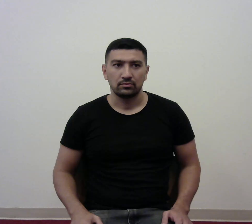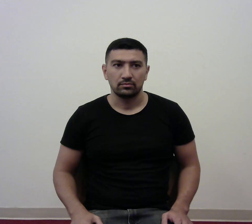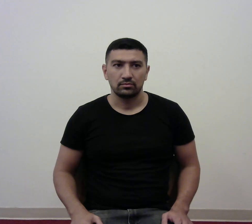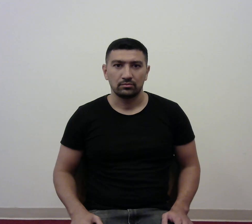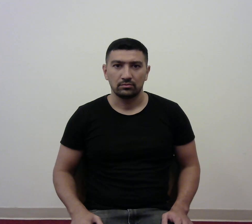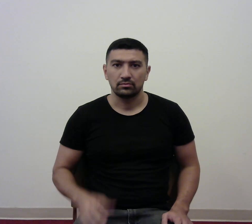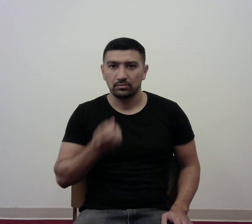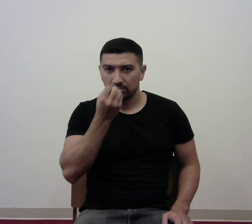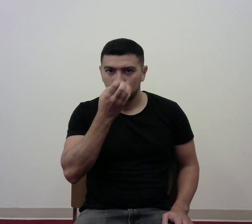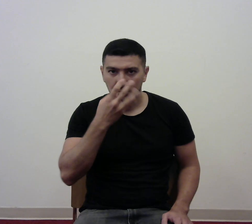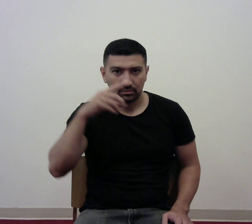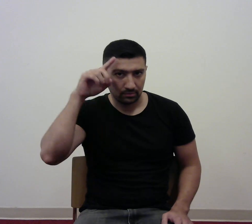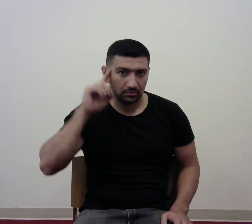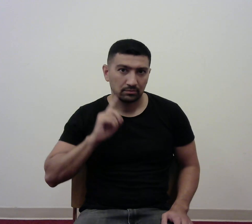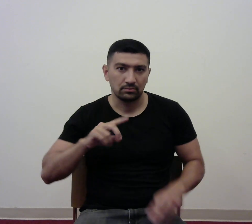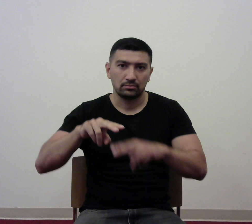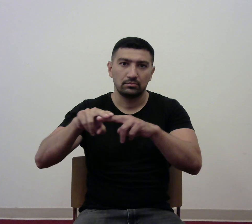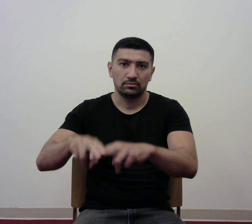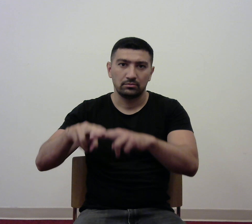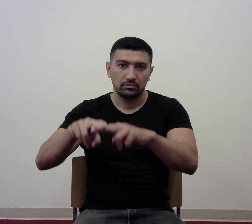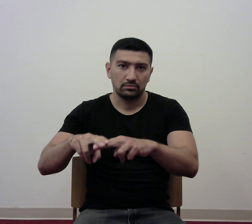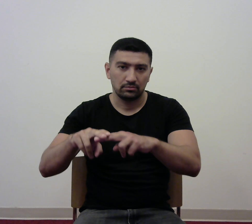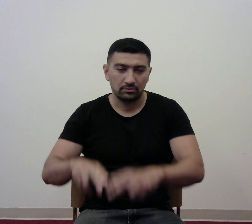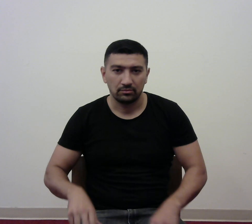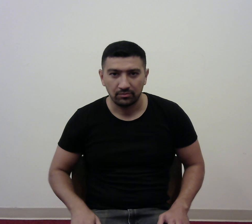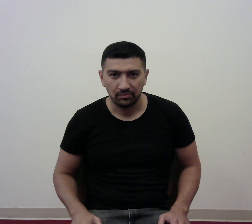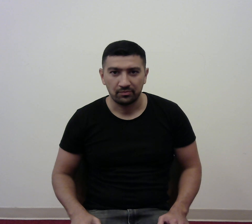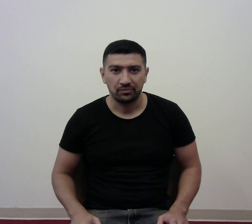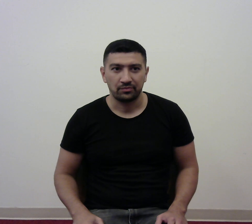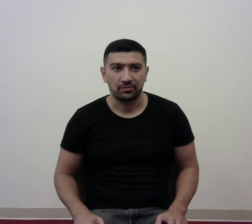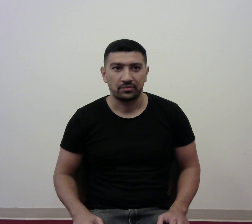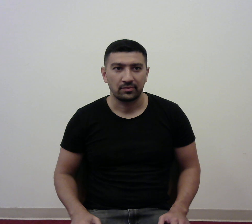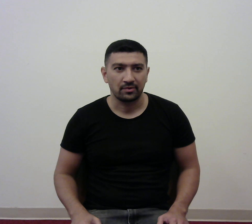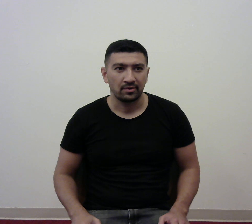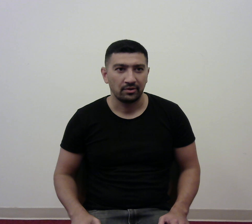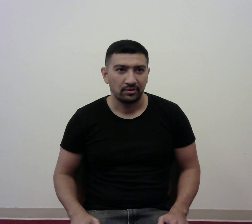Bakı Azərbaycanın paytaxtıdır